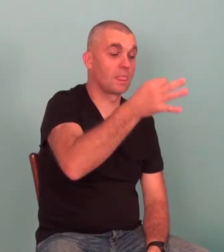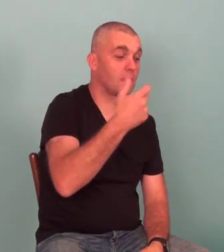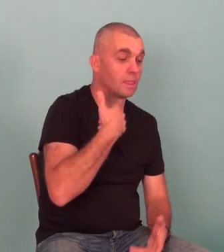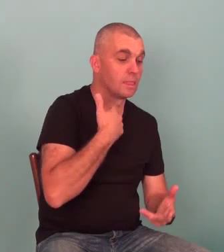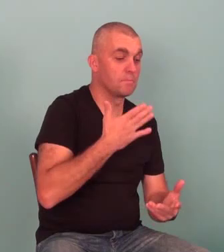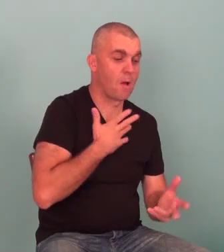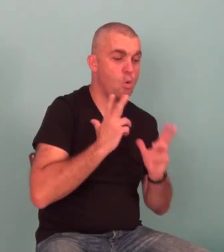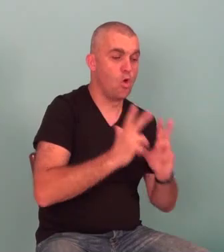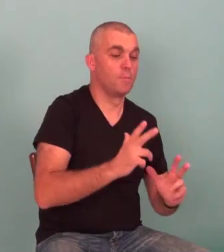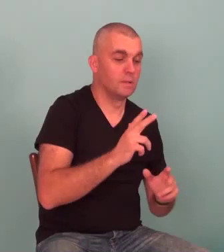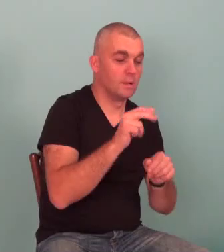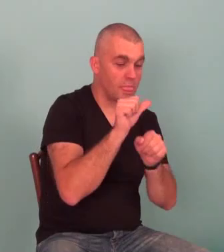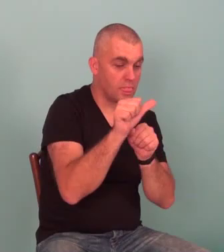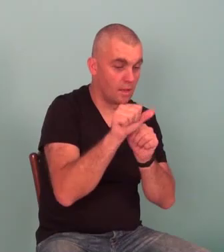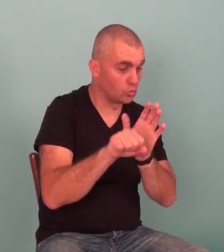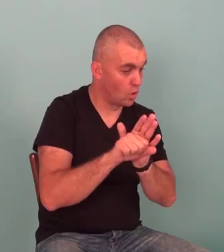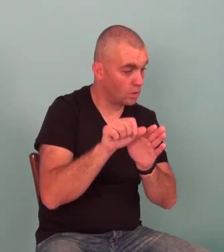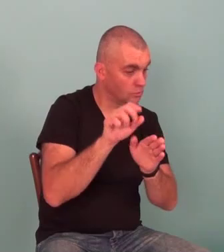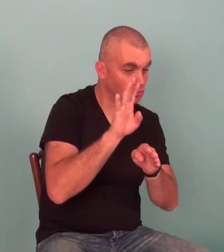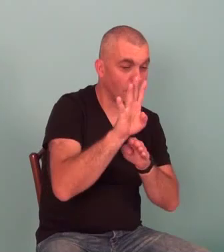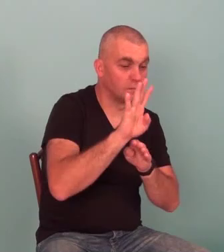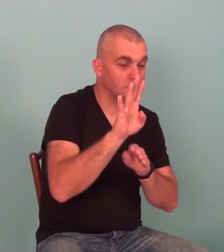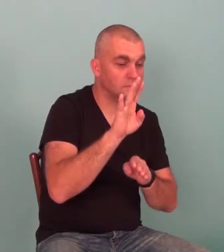Mam urlop od jedenastego do czternastego.